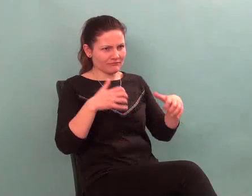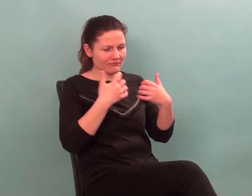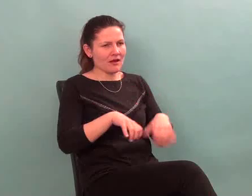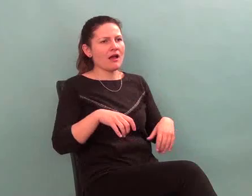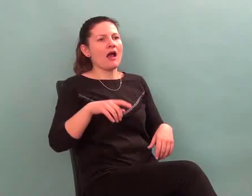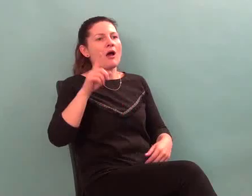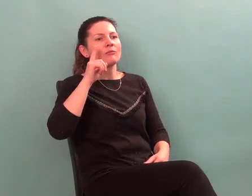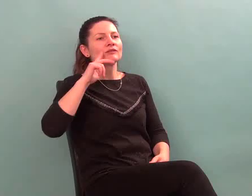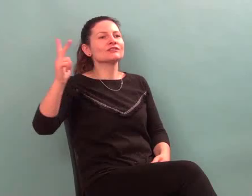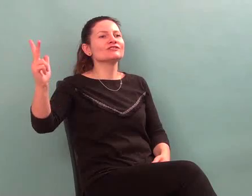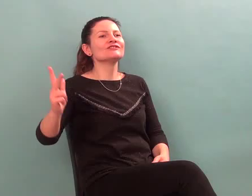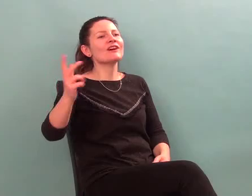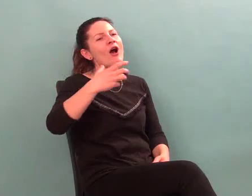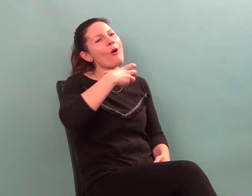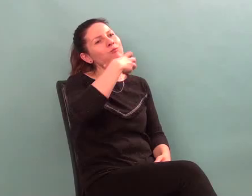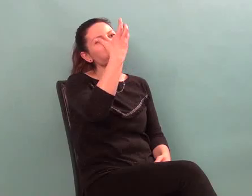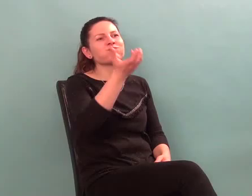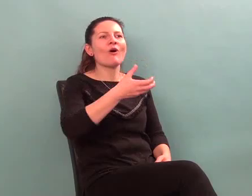Podchodzą trzej chłopcy, którzy jedzą gruszki.